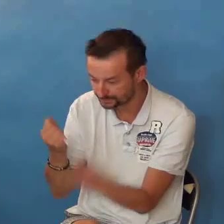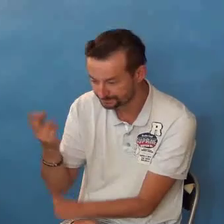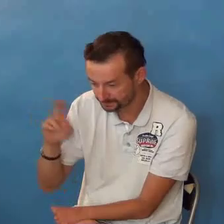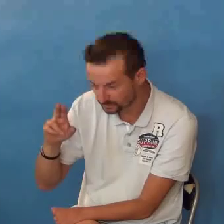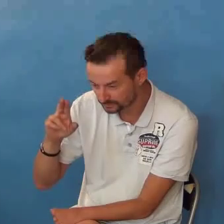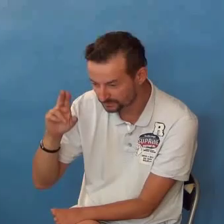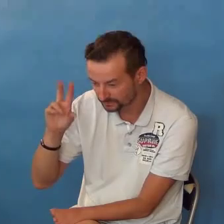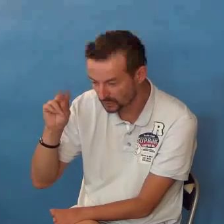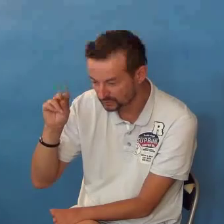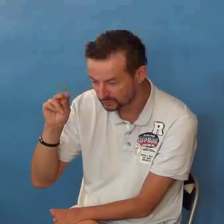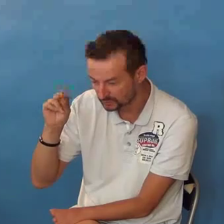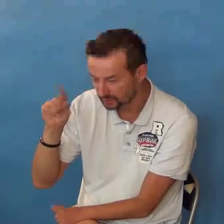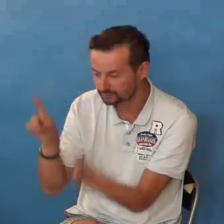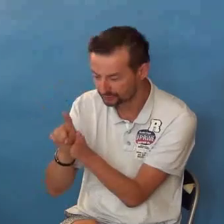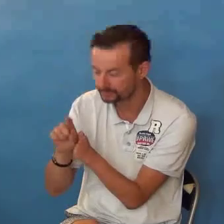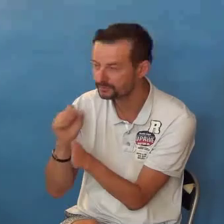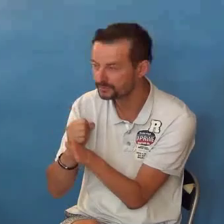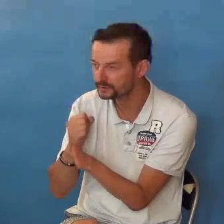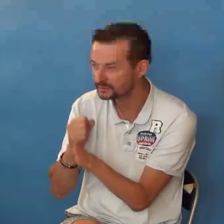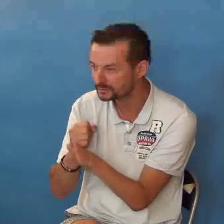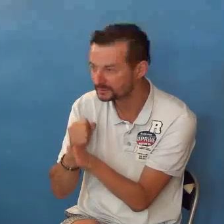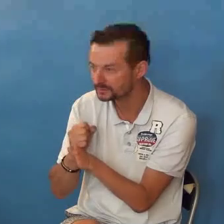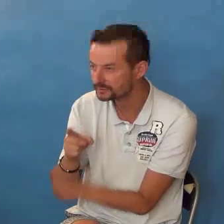W poniedziałek też pracuję